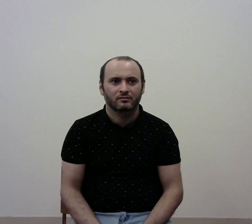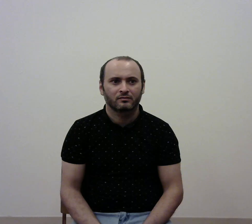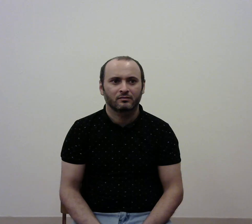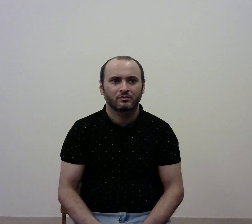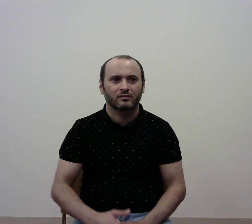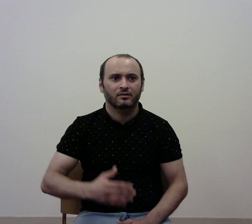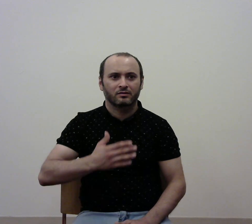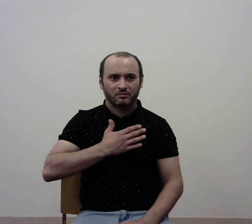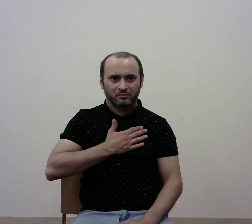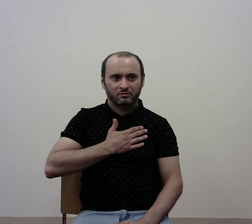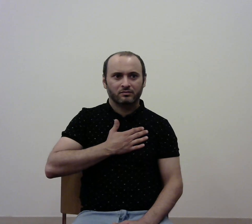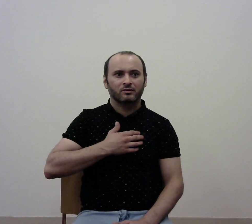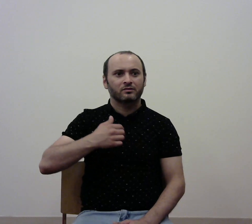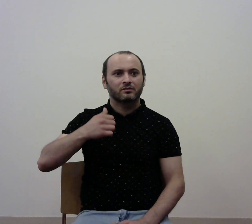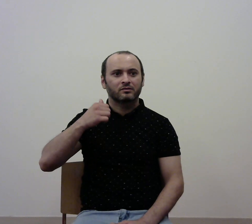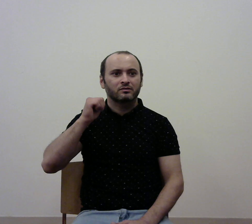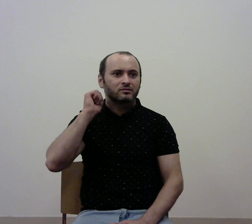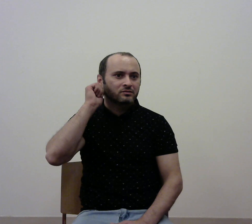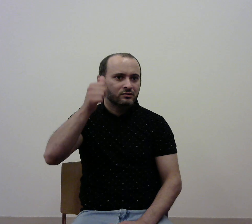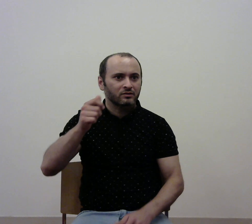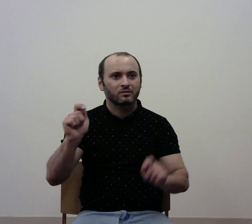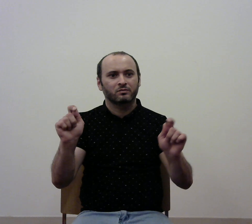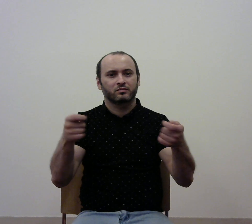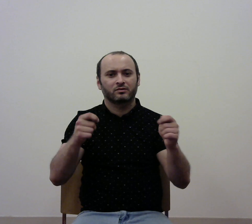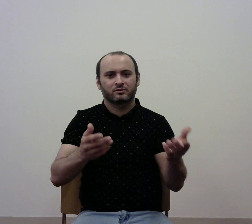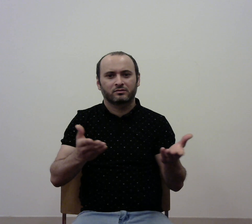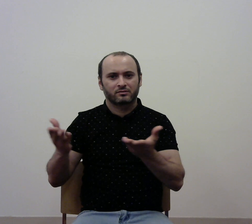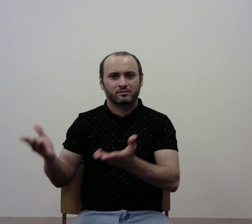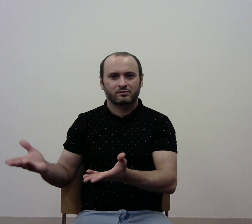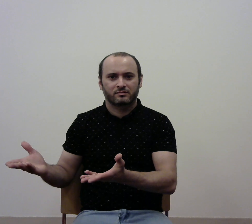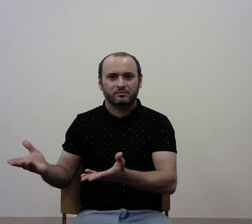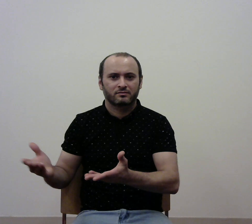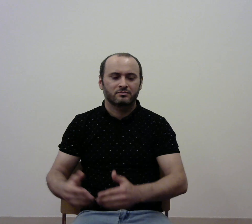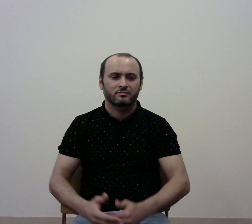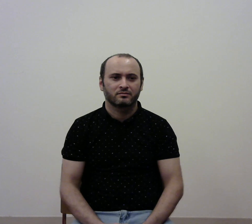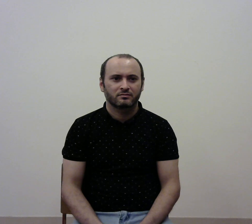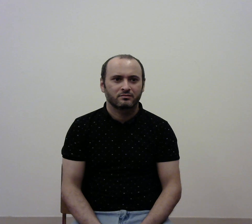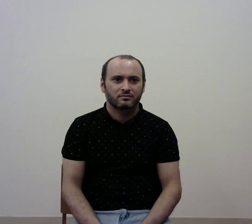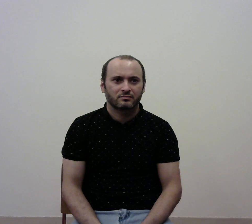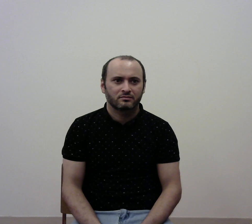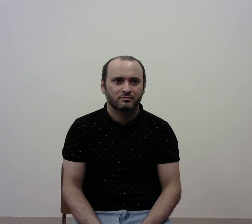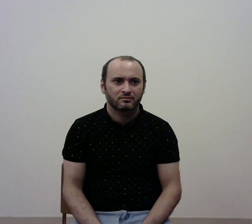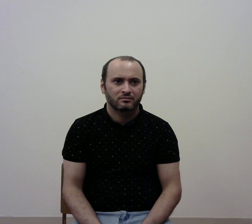Bizi sabah toya çağırıblar